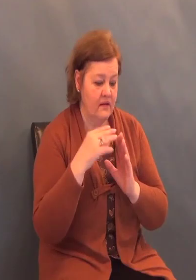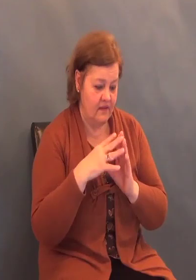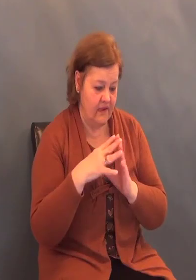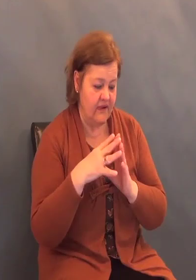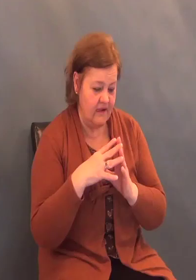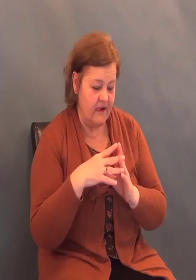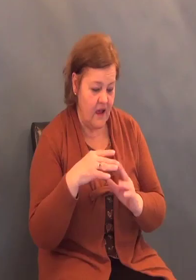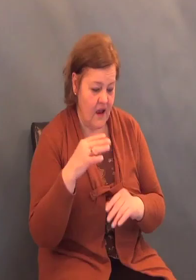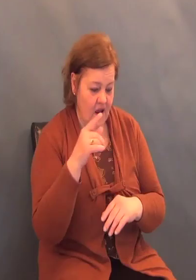Dziesiątego.